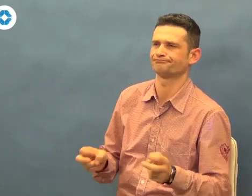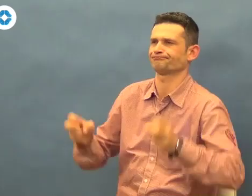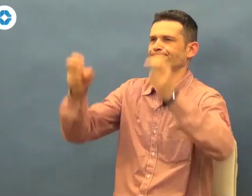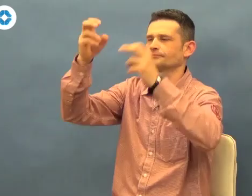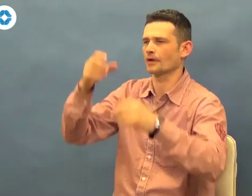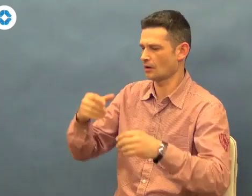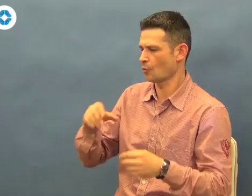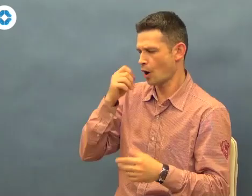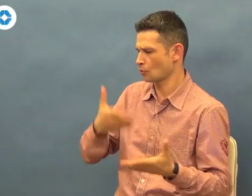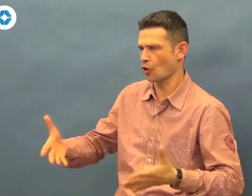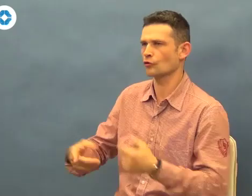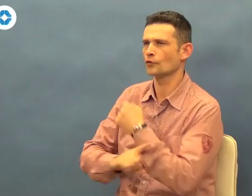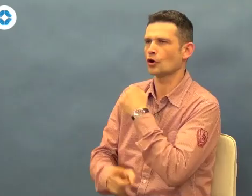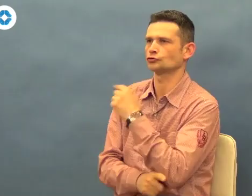Chłop miał trzy kosze.